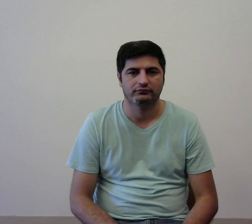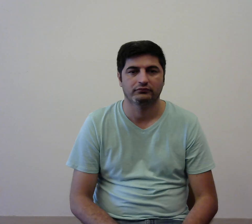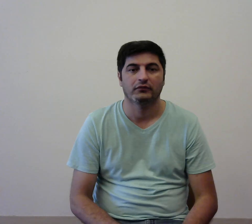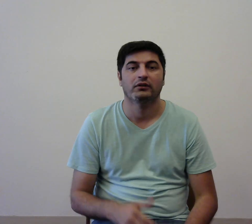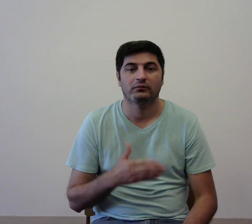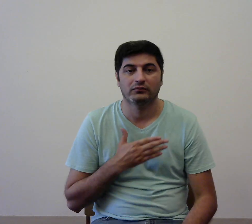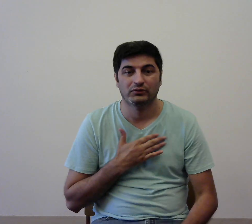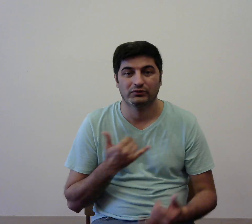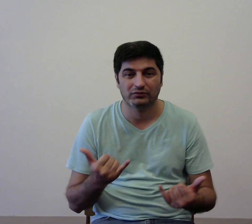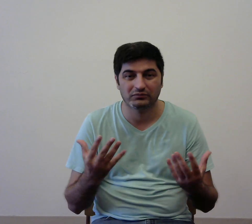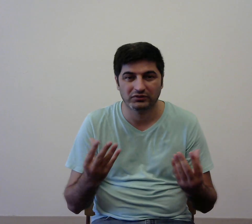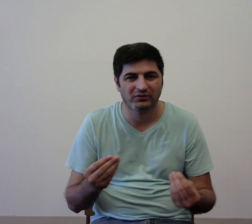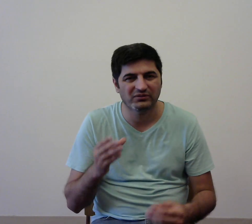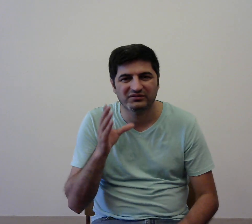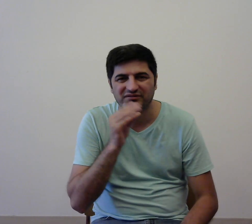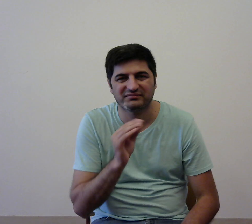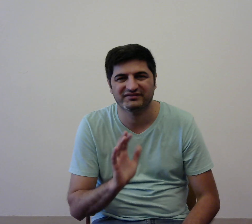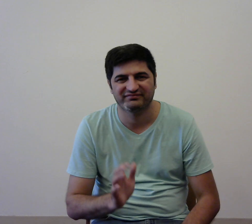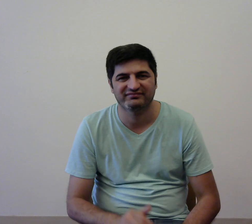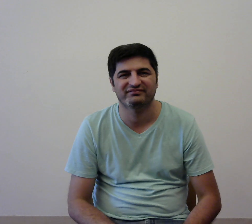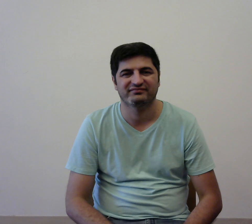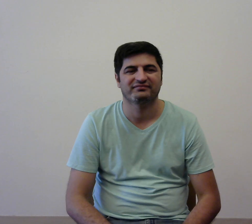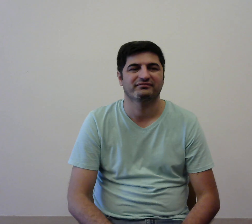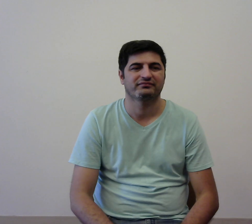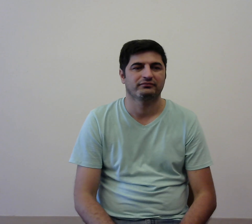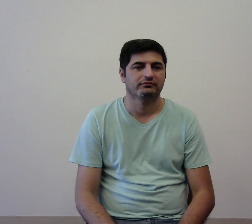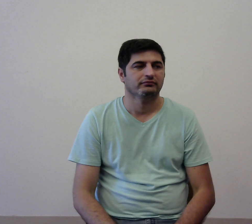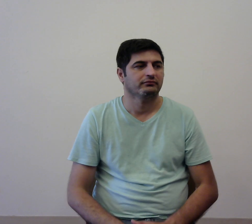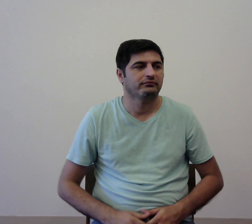Məndə bu gün alınmır